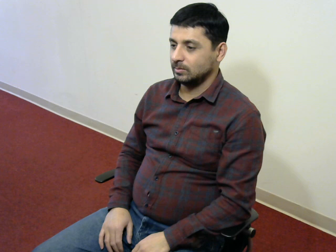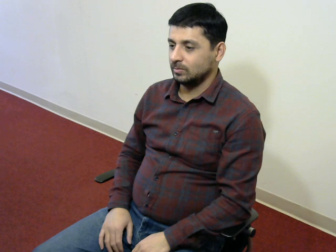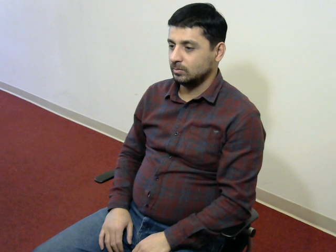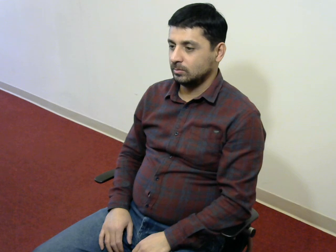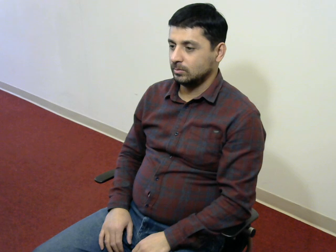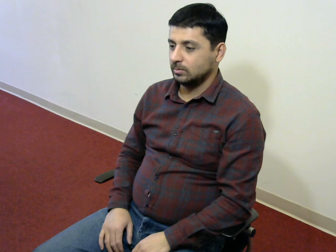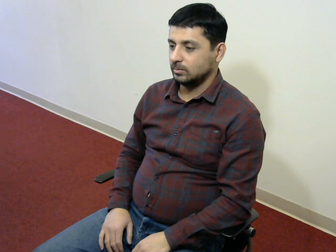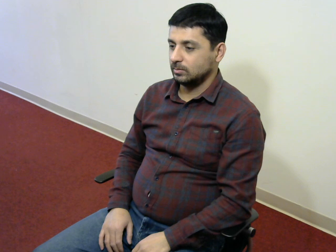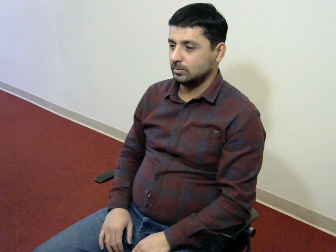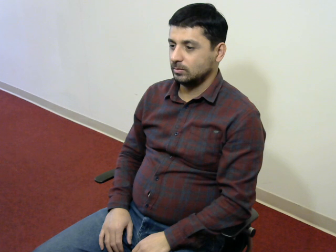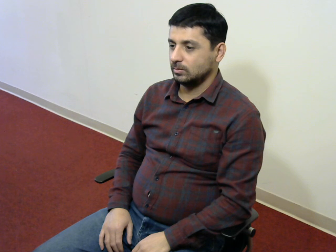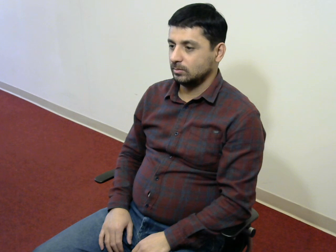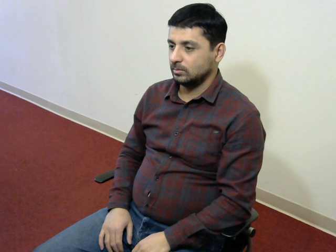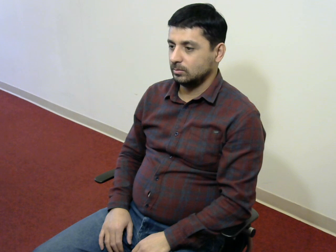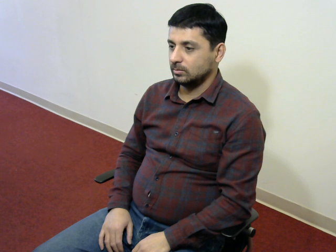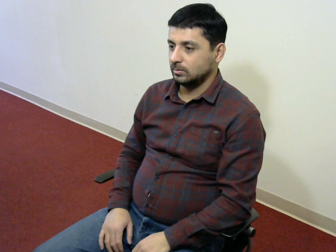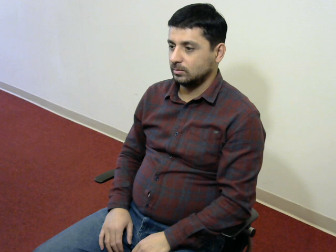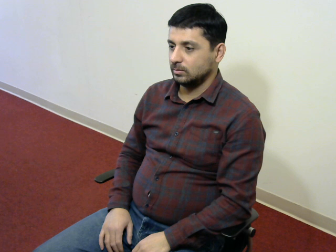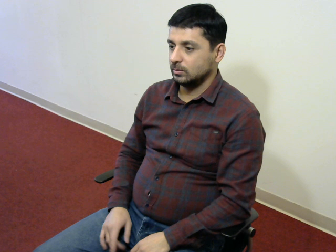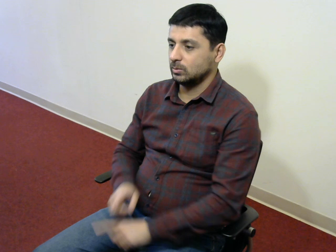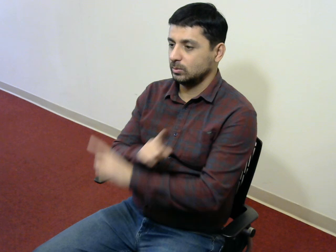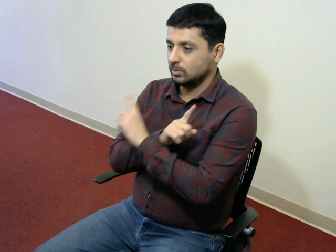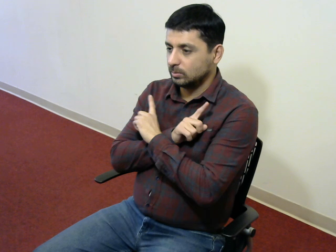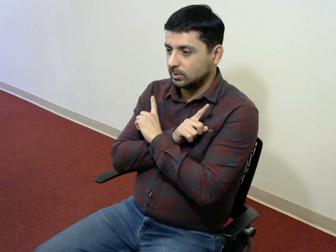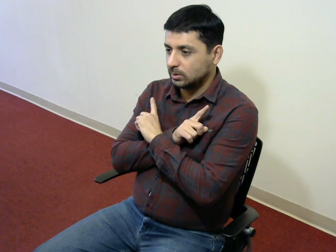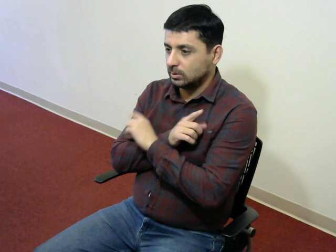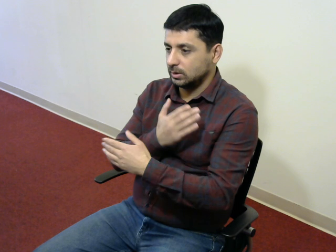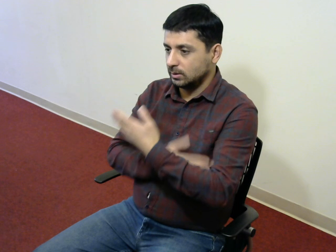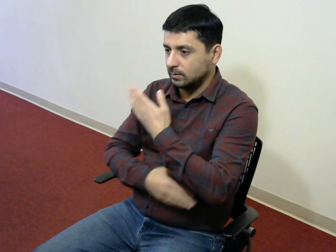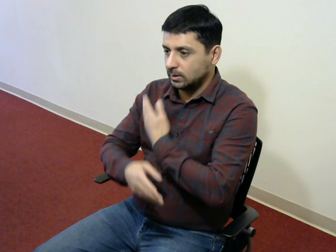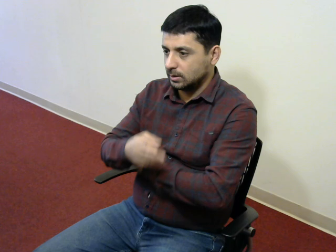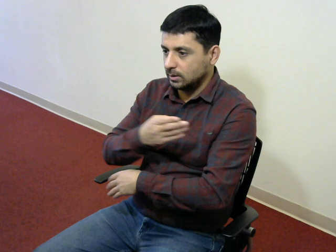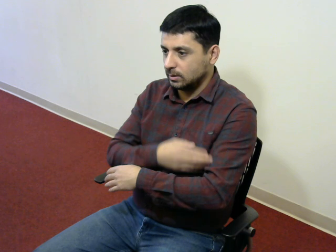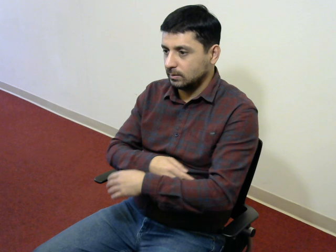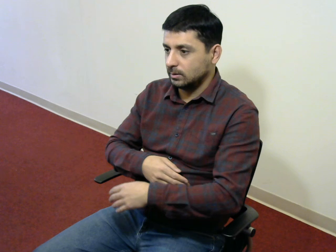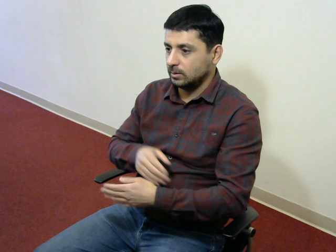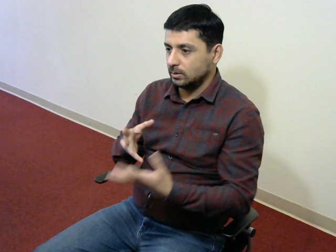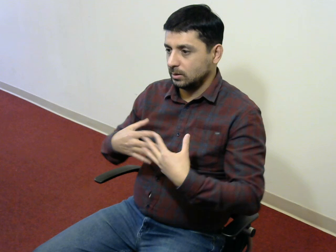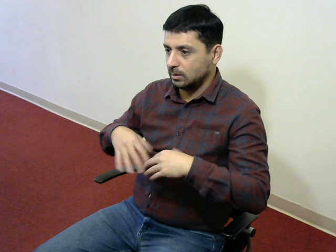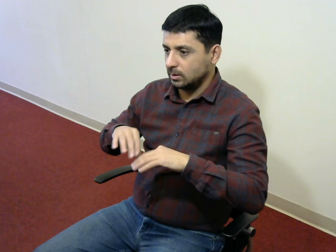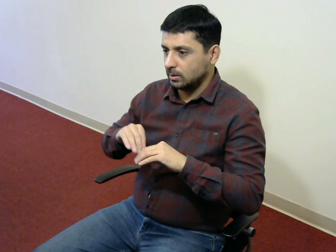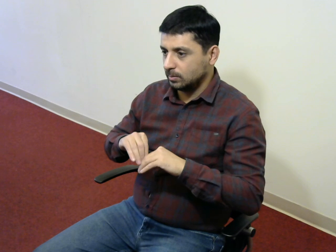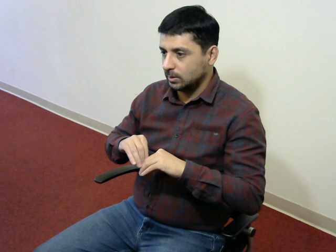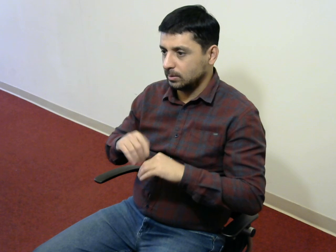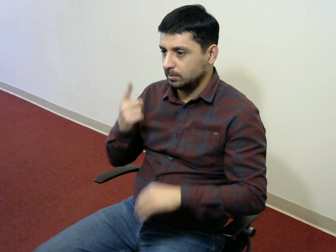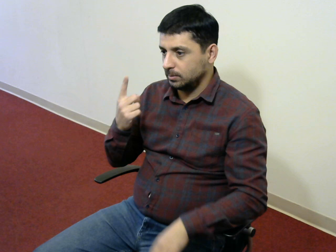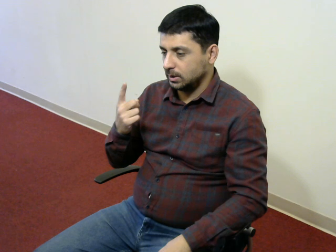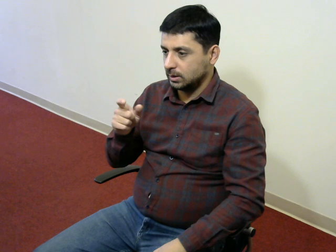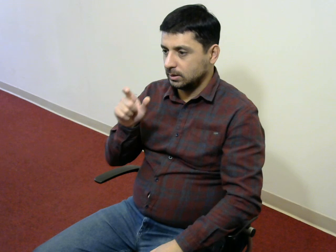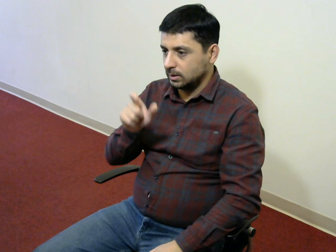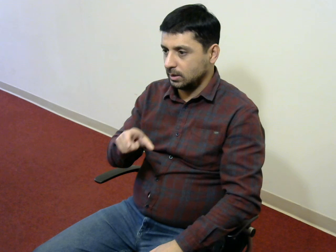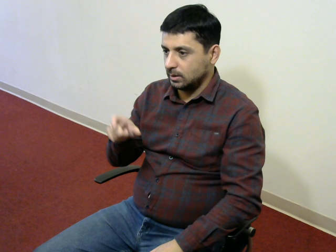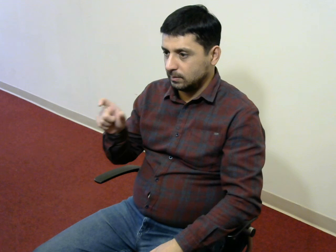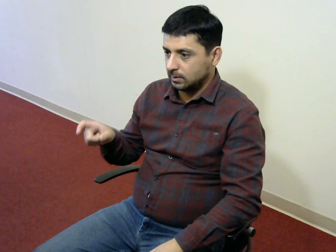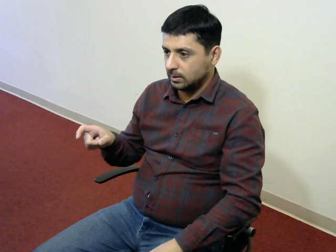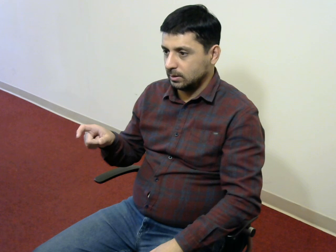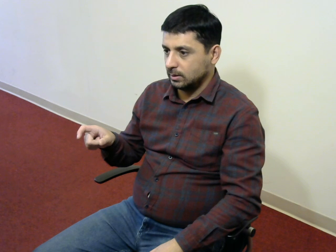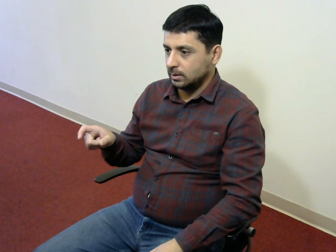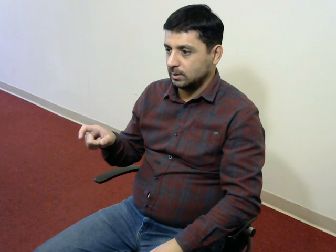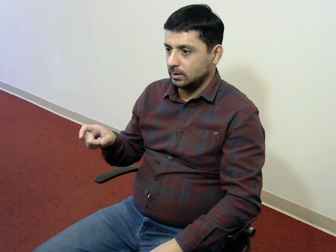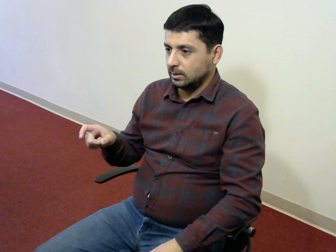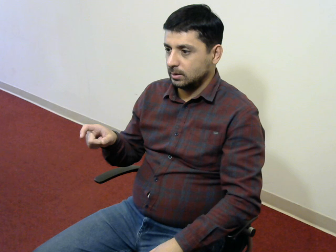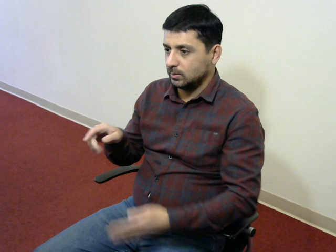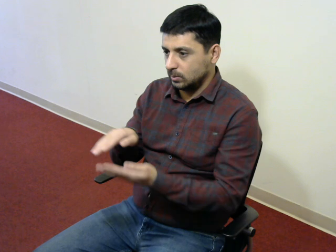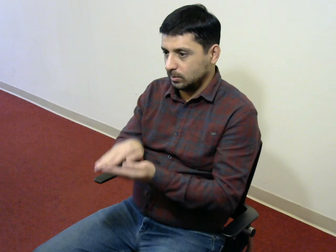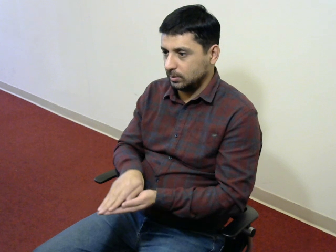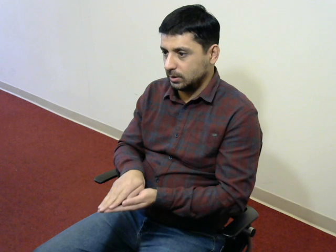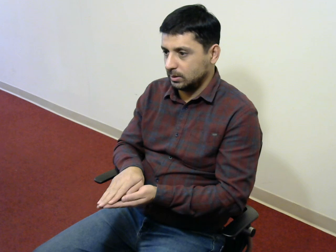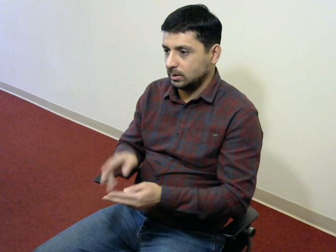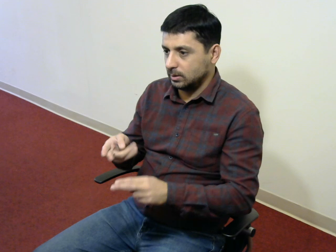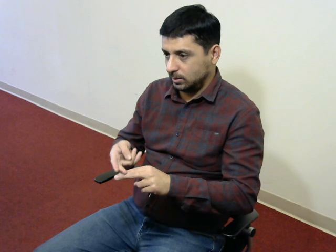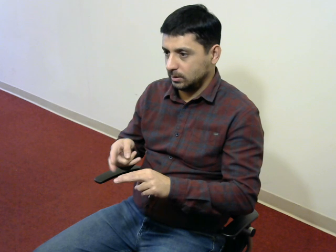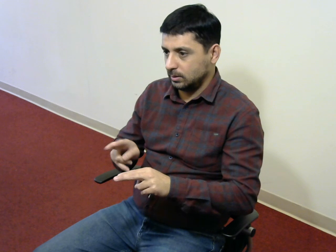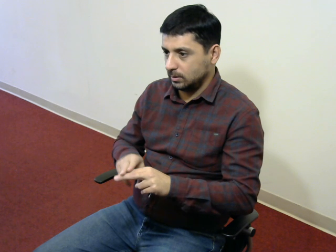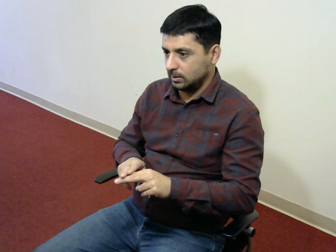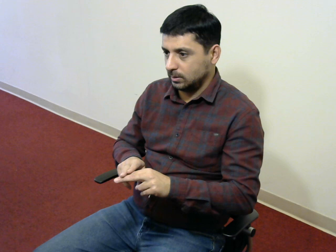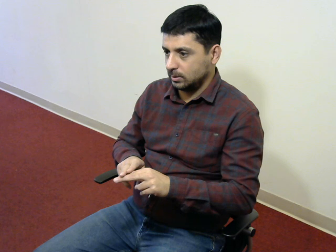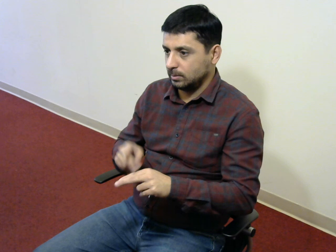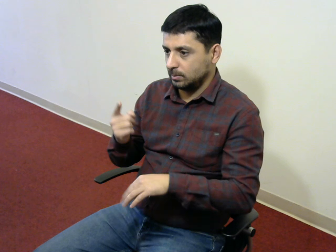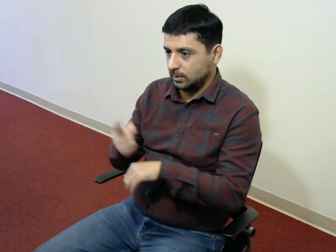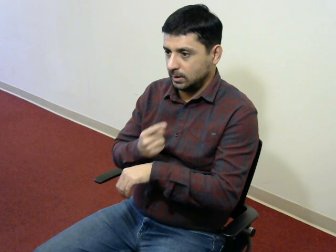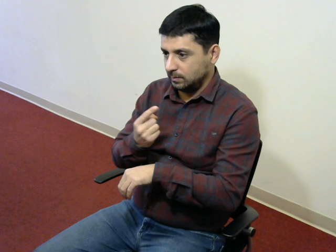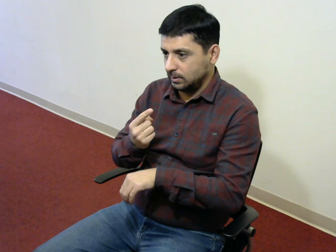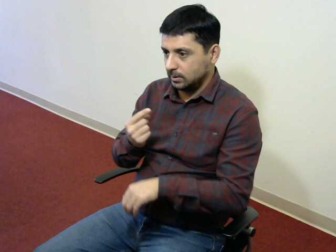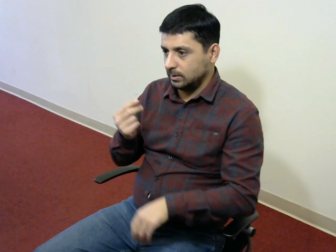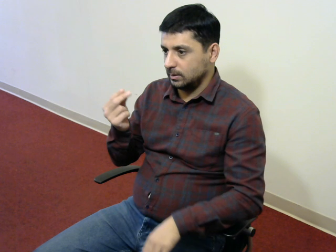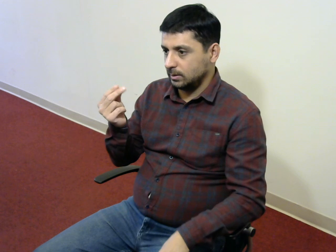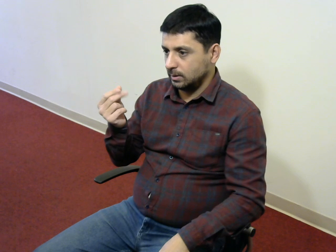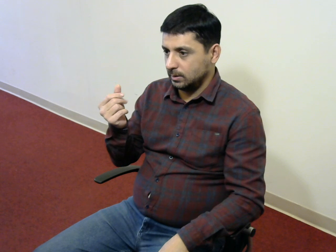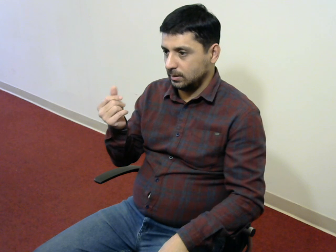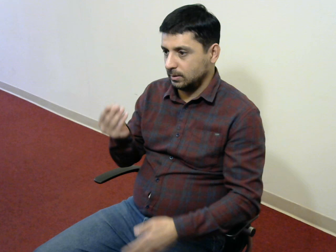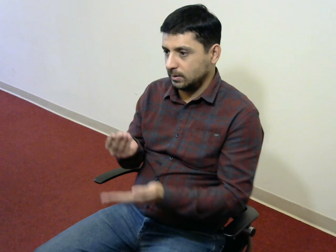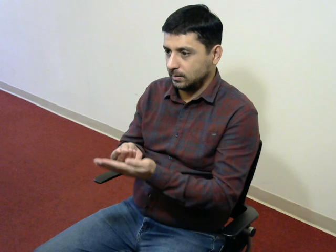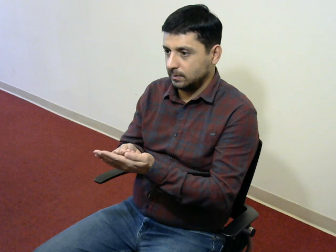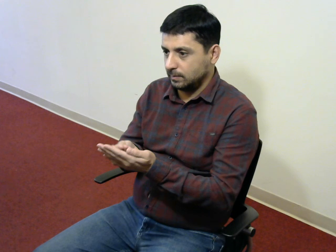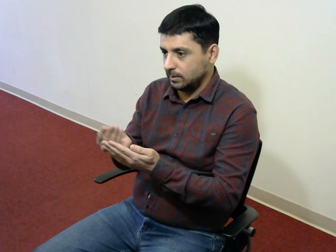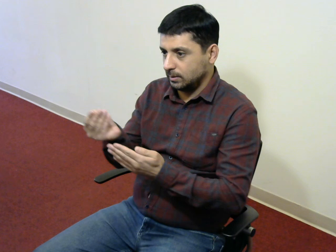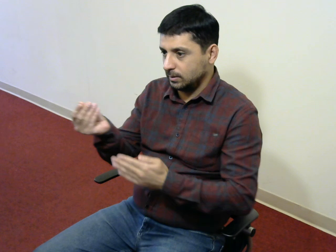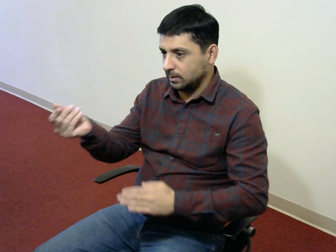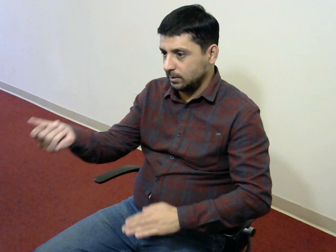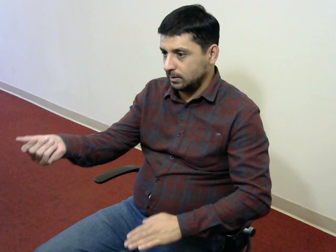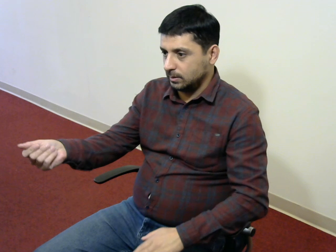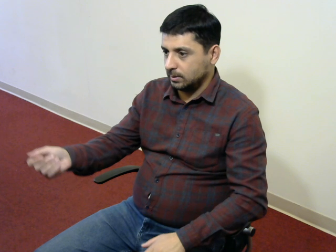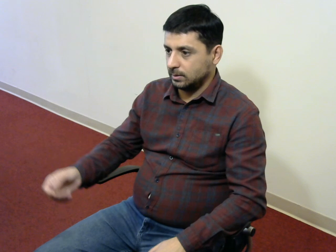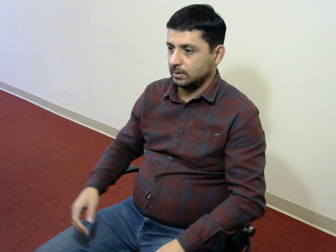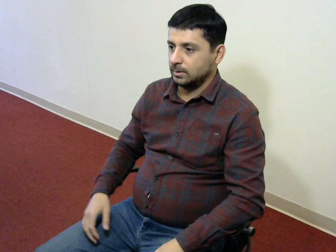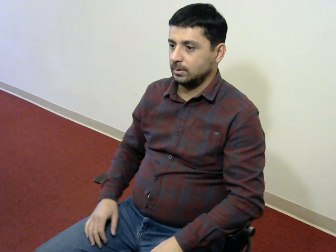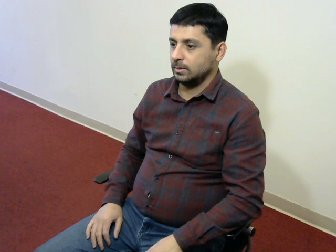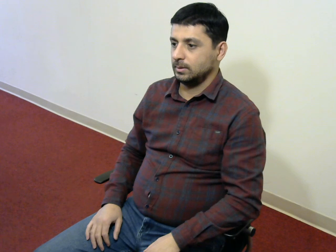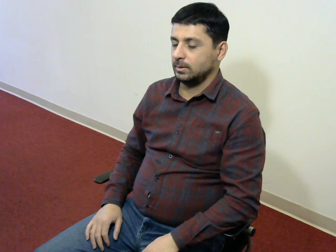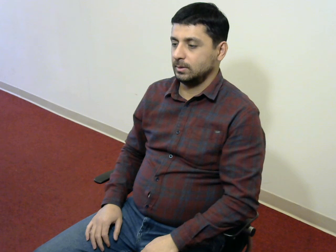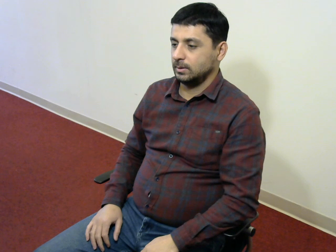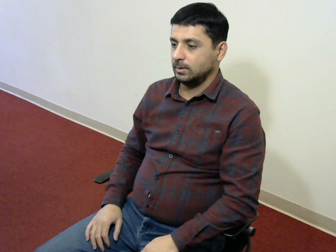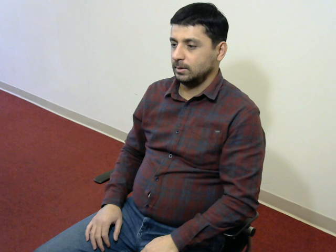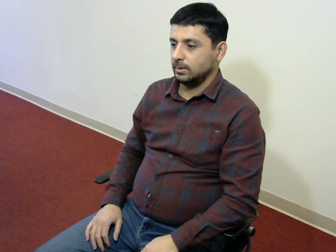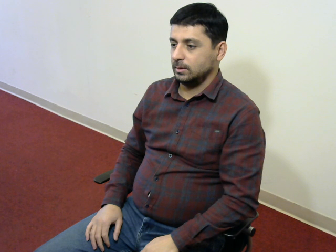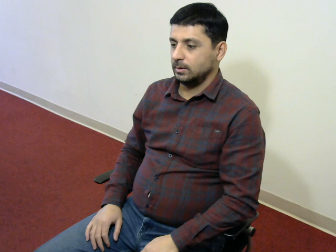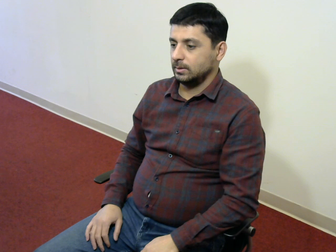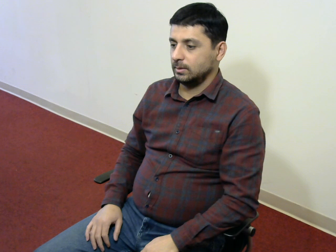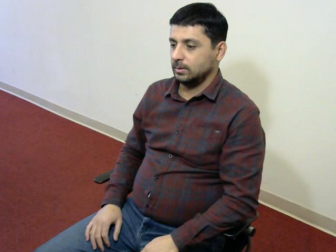Vəfat edən əlilin ailəsindən bir şəxsə dəfn üçün birdəfəlik müavinət ödənilir